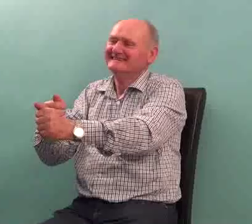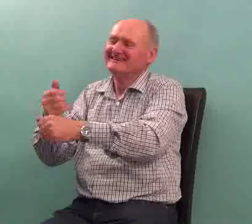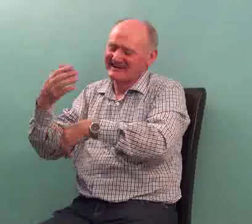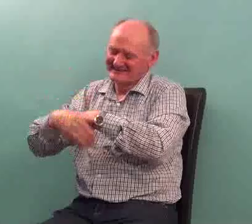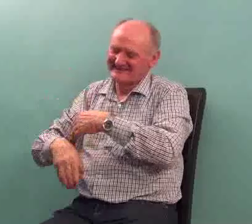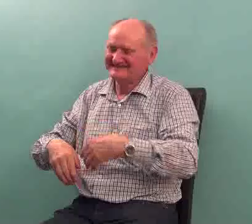Koniec.